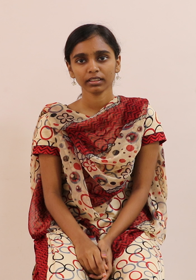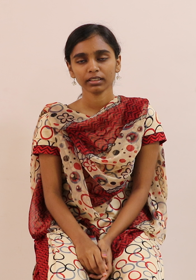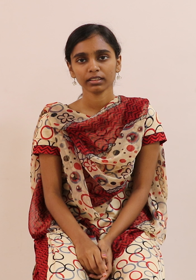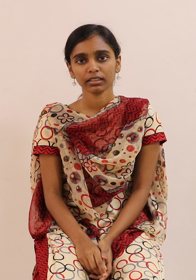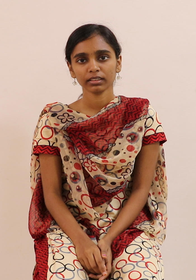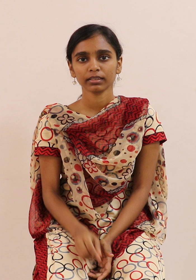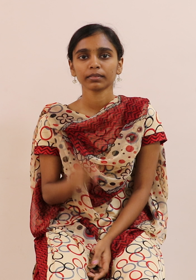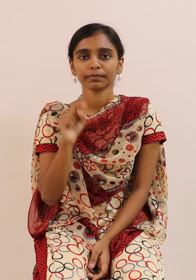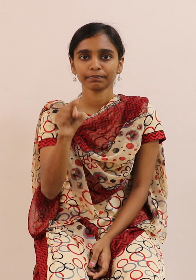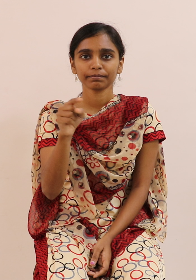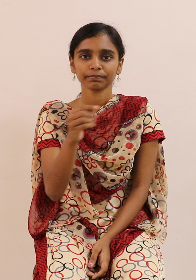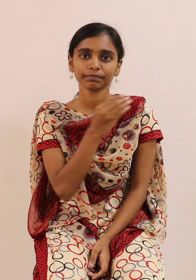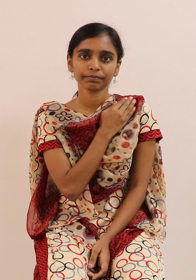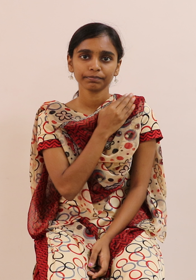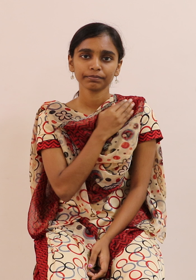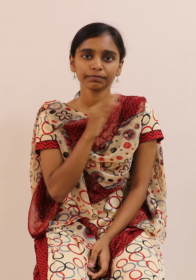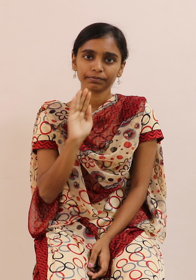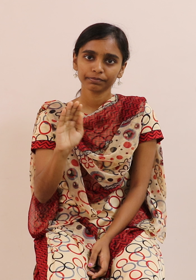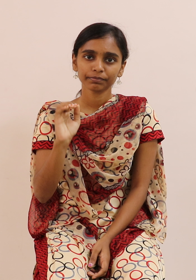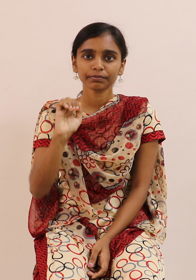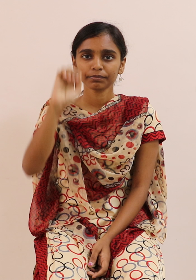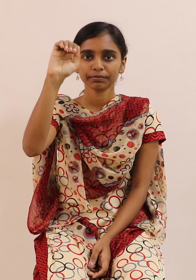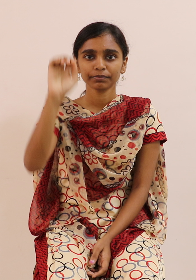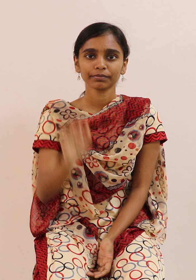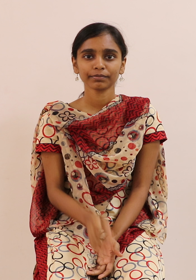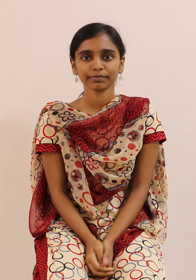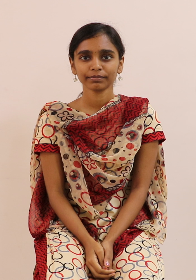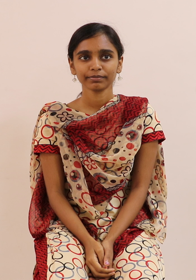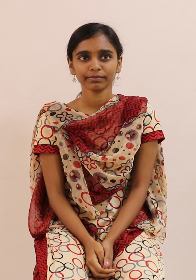take care of yourself